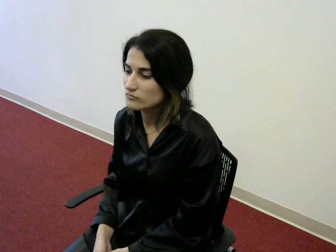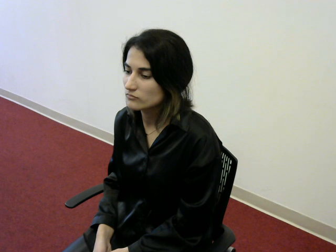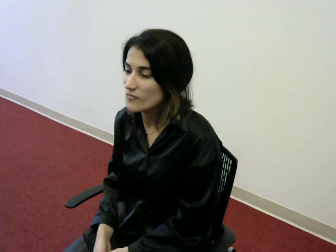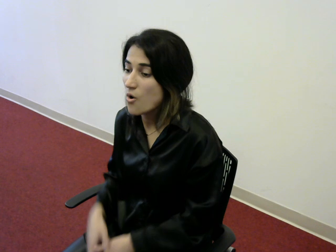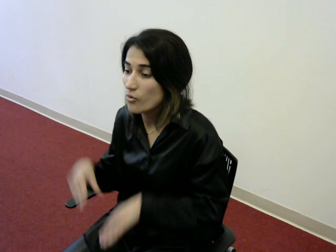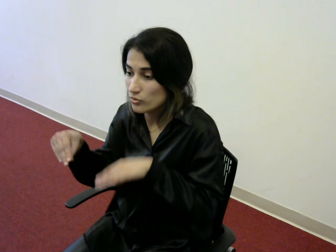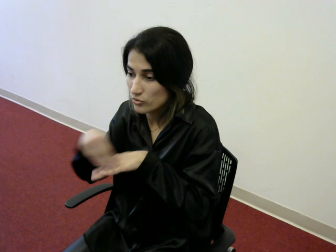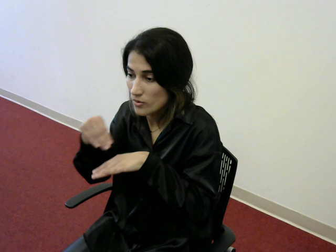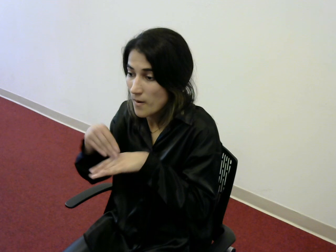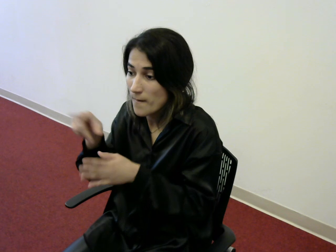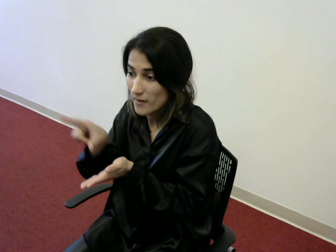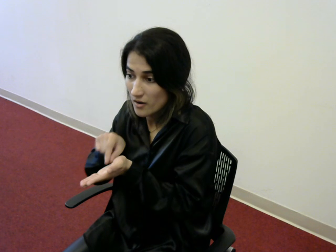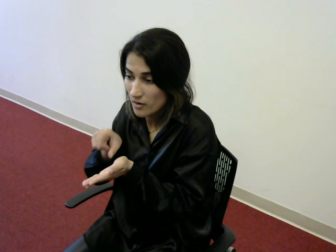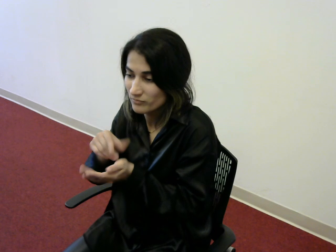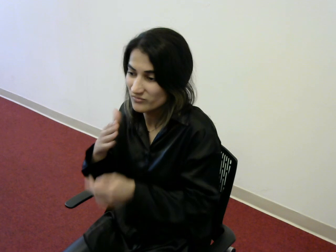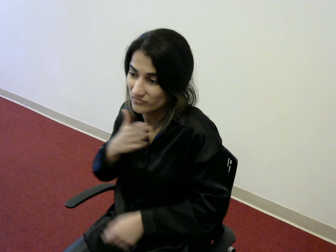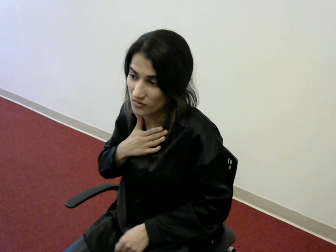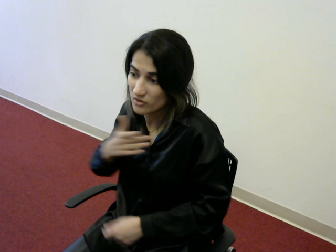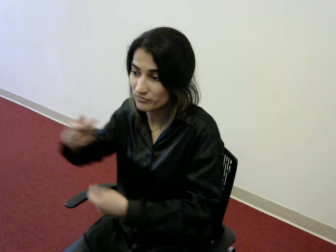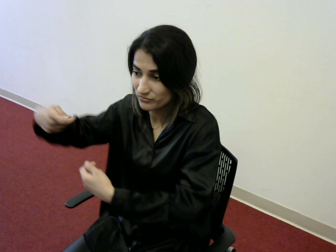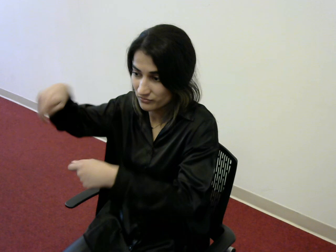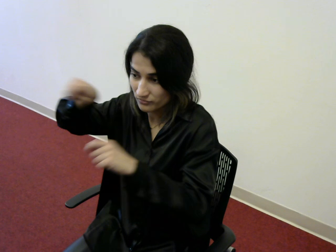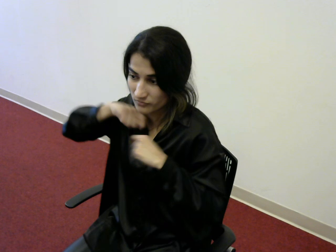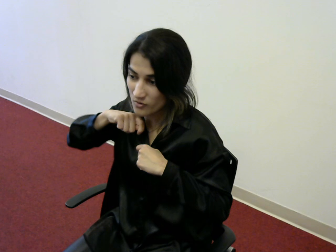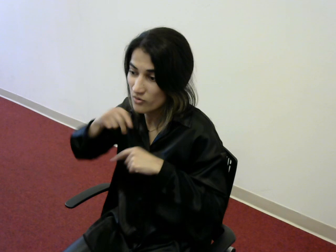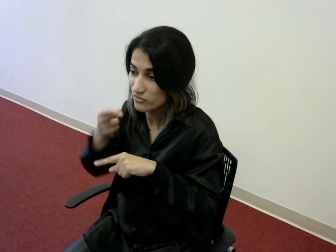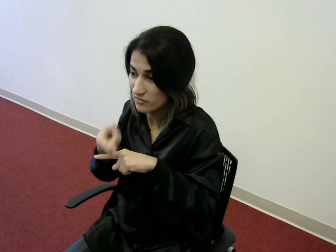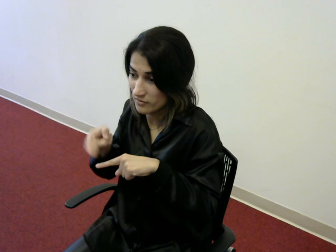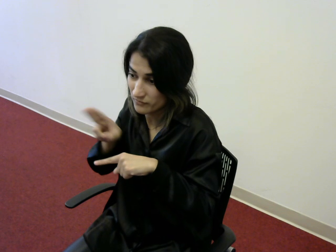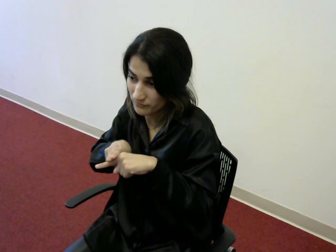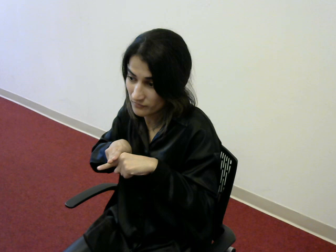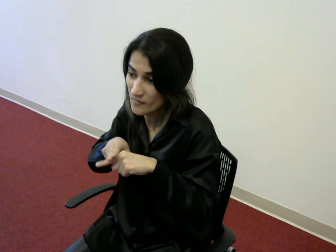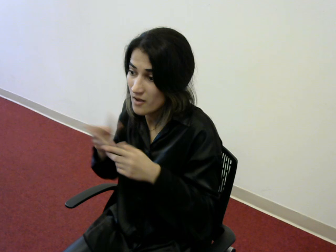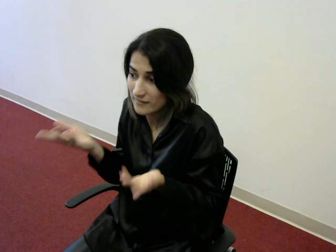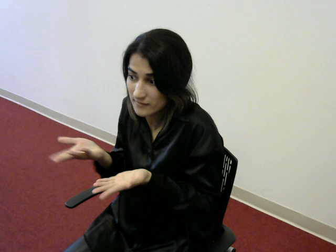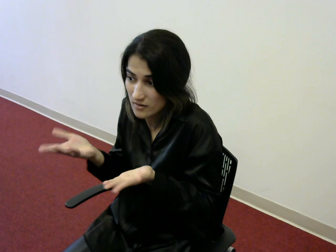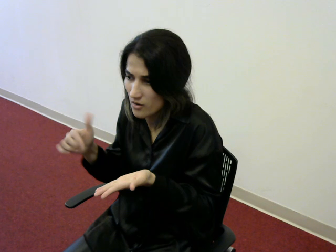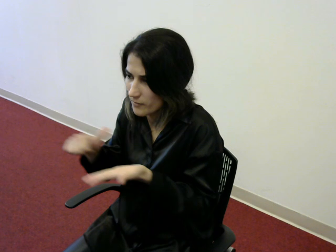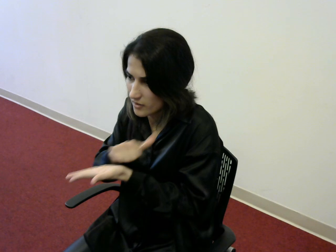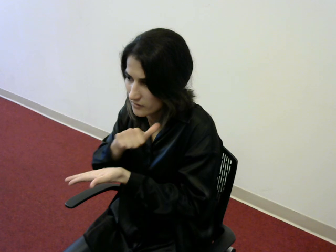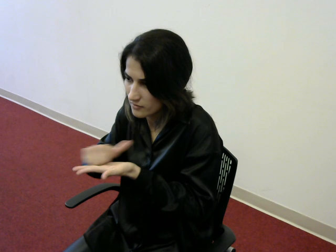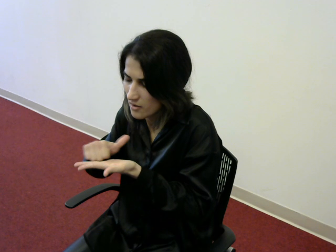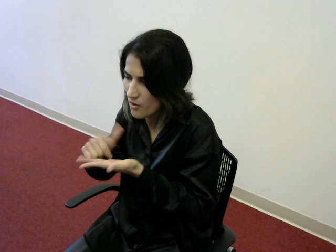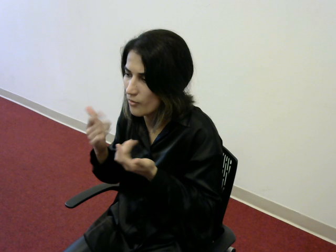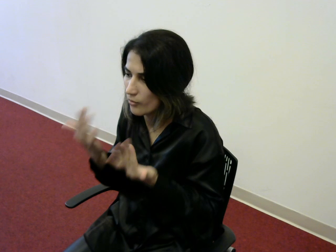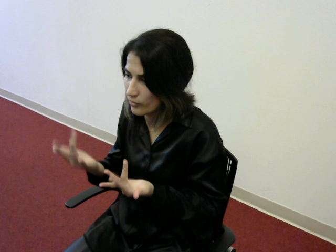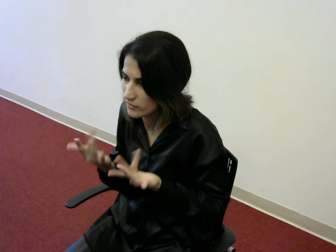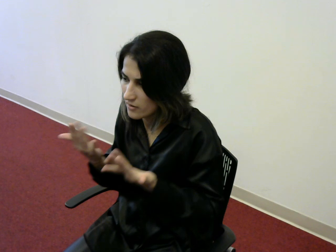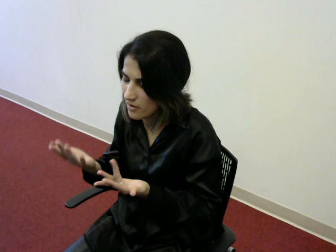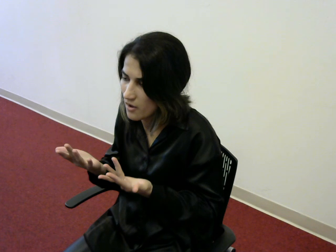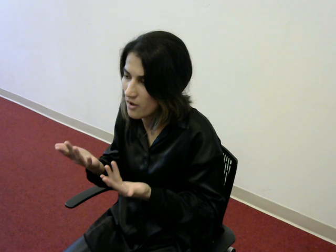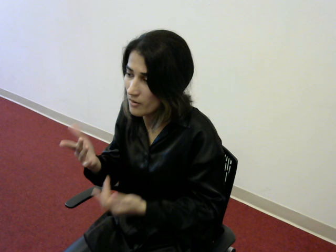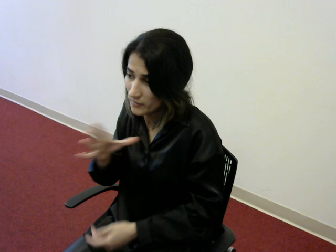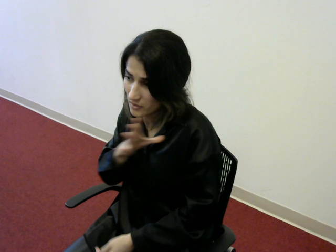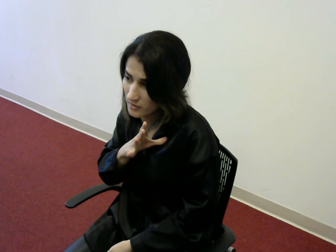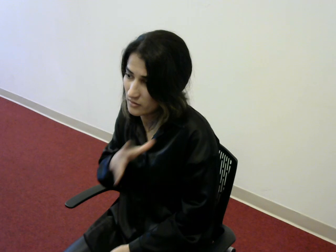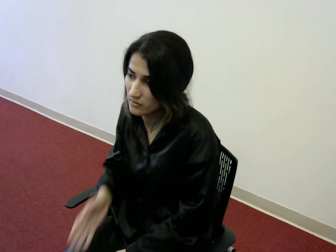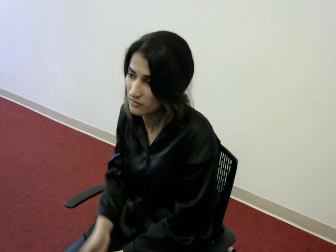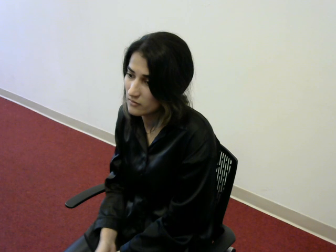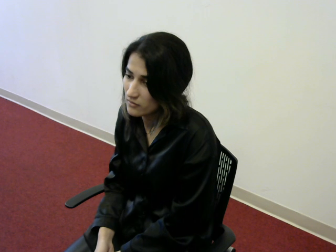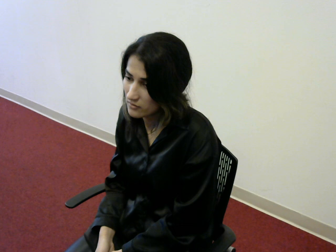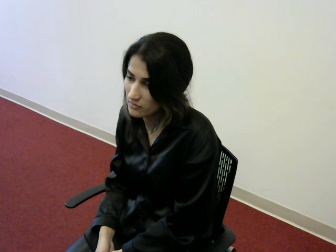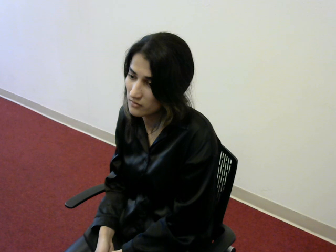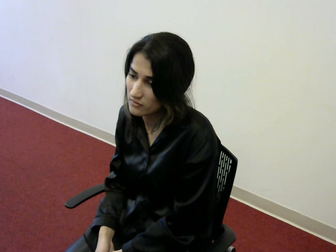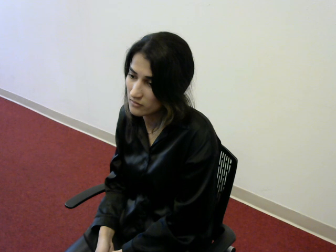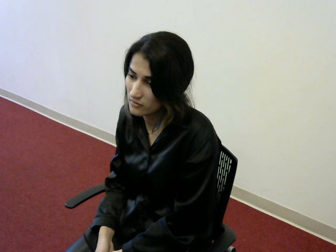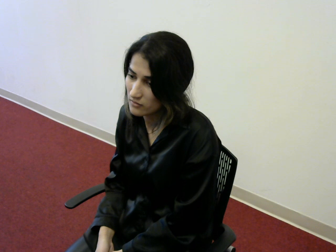Yoldaşımın pensiyasını mənə köçürmək üçün hansı sənədlər tələb olunur?